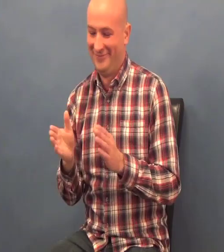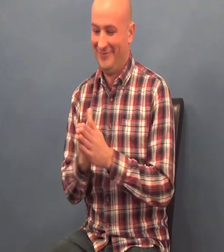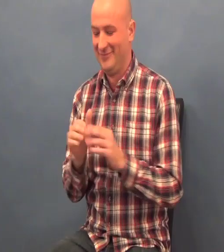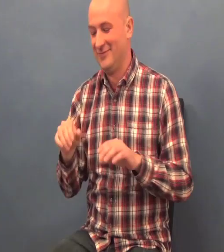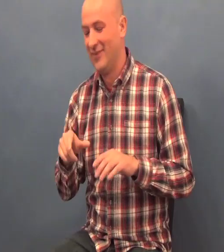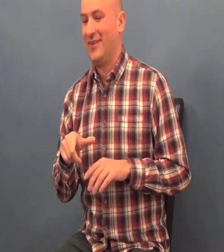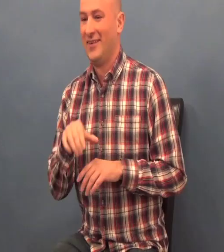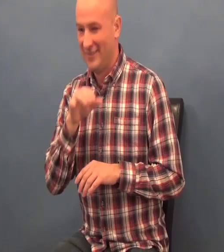Chłopiec cieszy się.